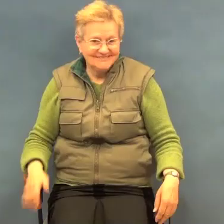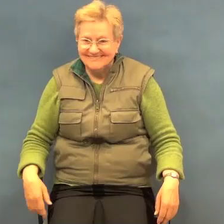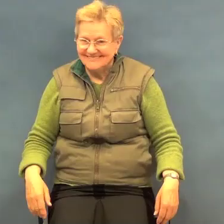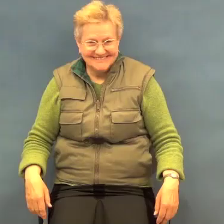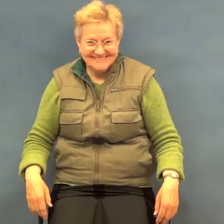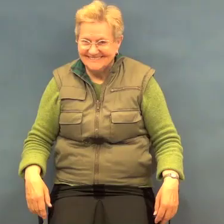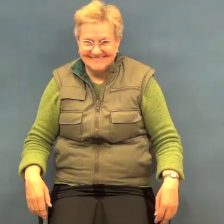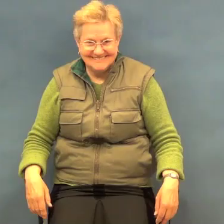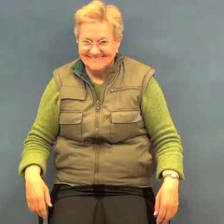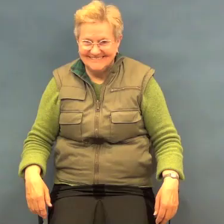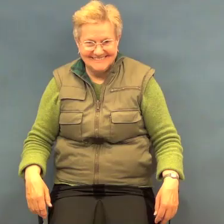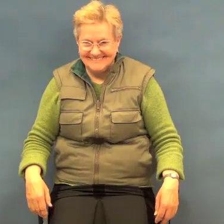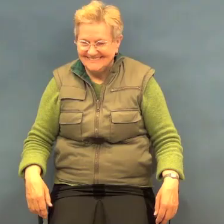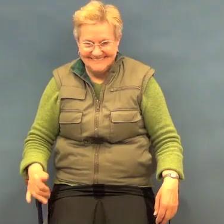Nie...